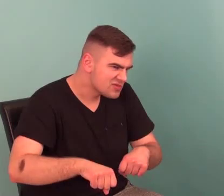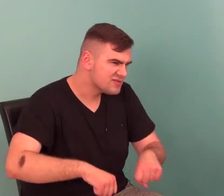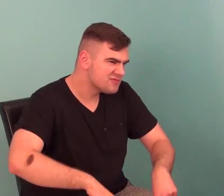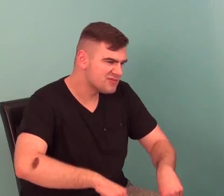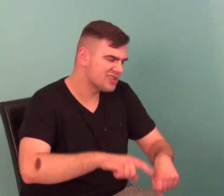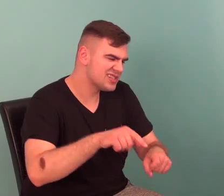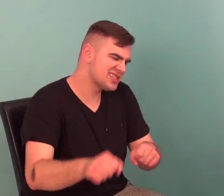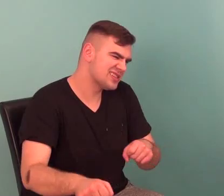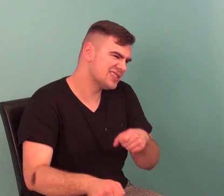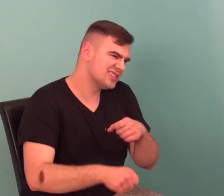Stawia opór.